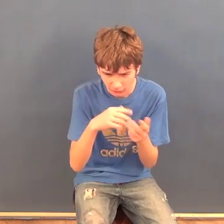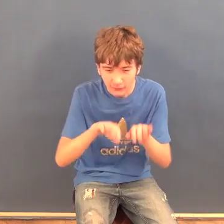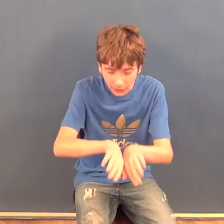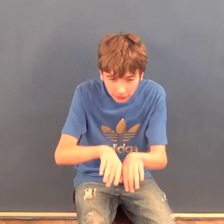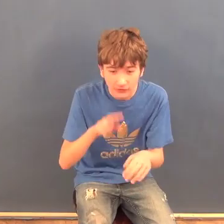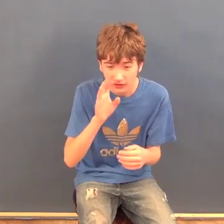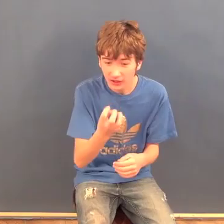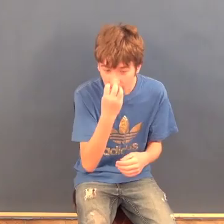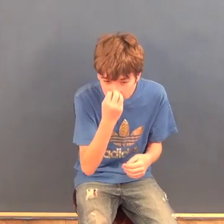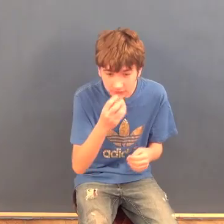Kret gryzie go w nos.